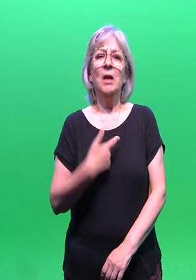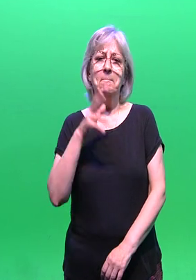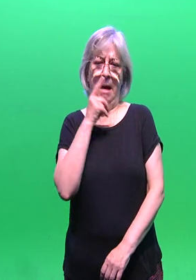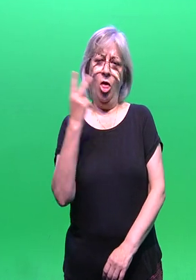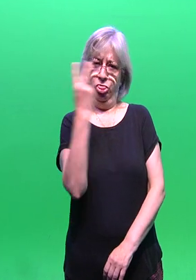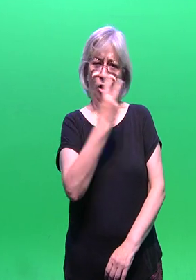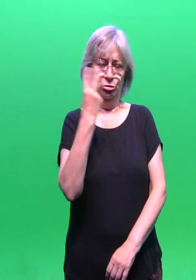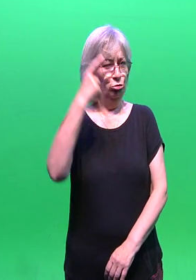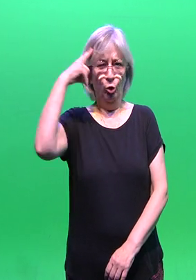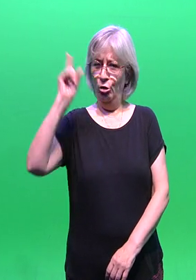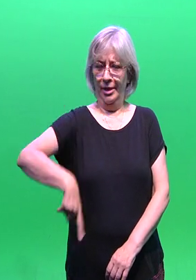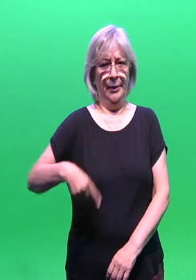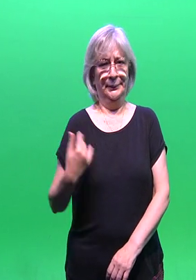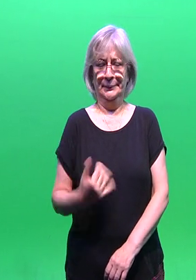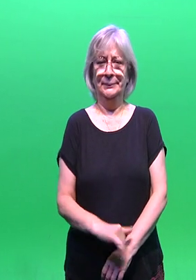Em fan mal els dos ulls, tot el dia.